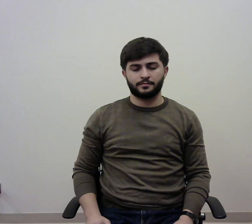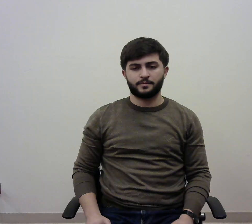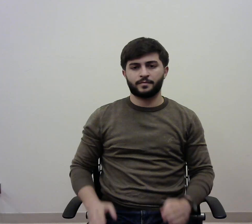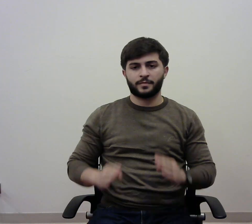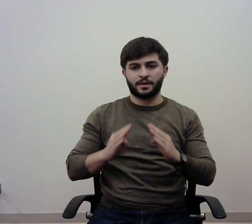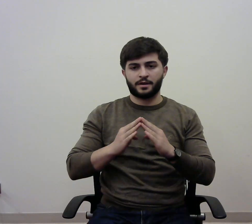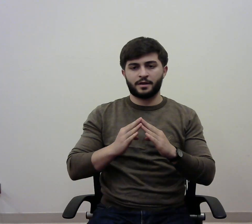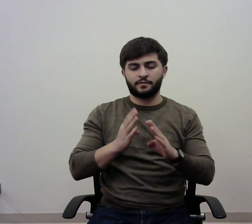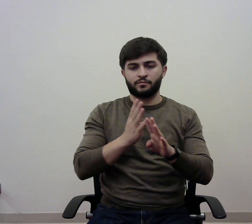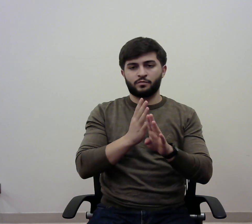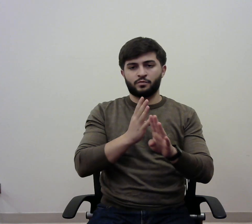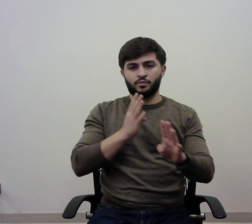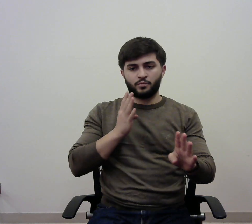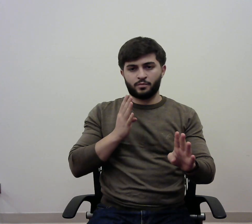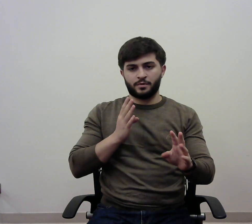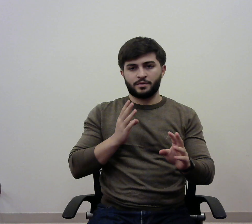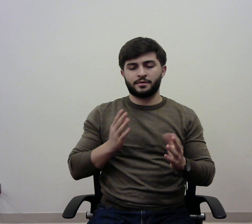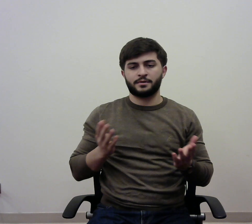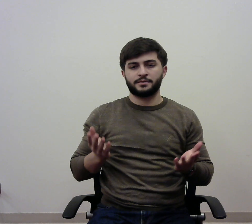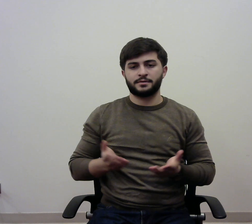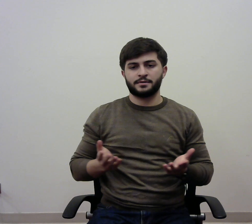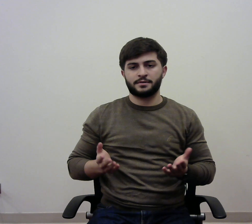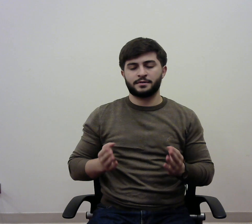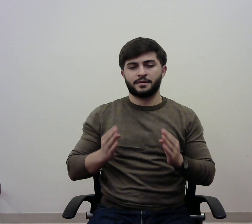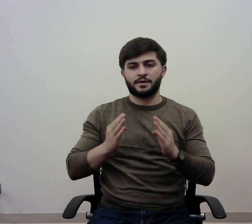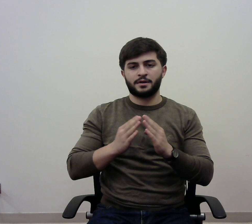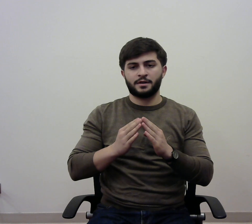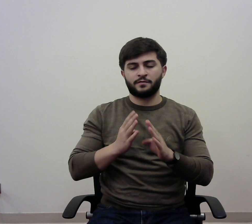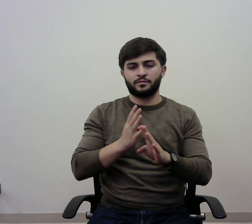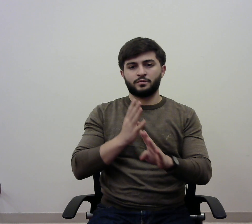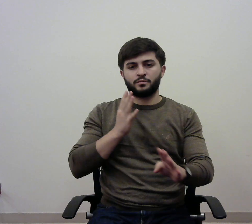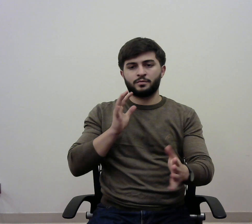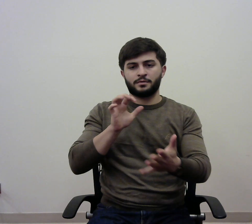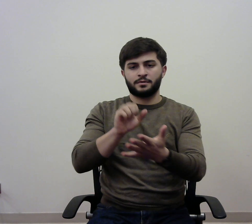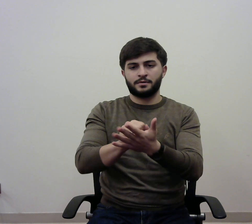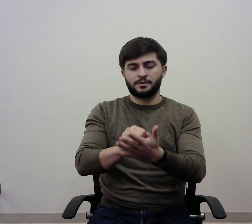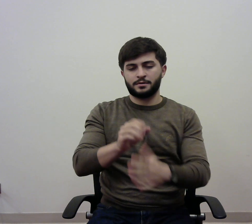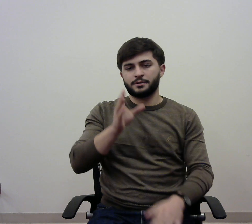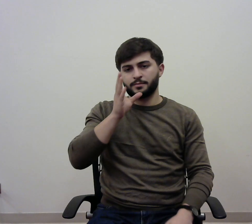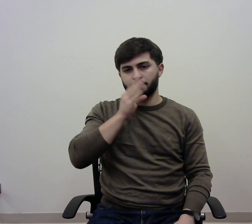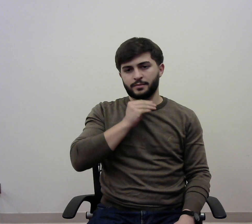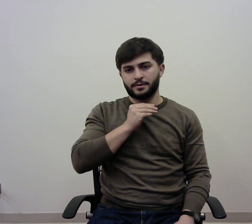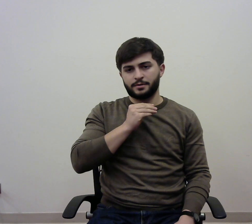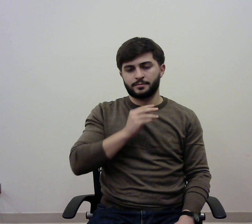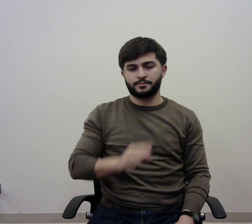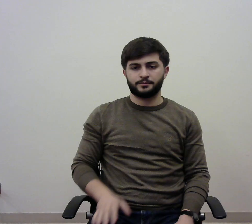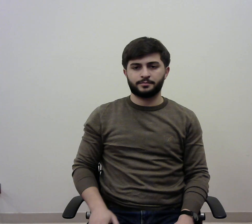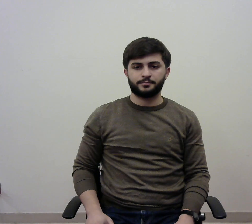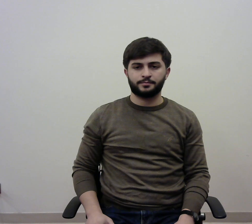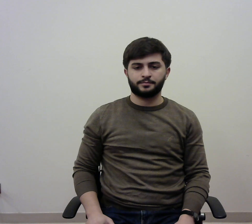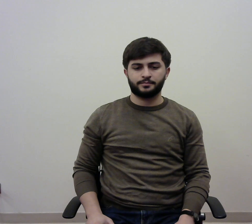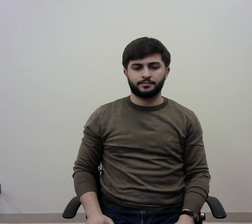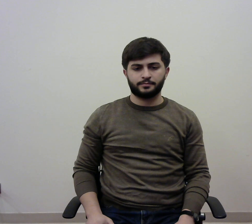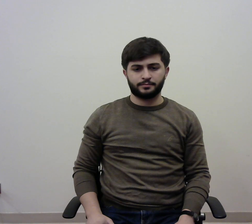Ev növbəsinə necə növbə tuta bilərəm?